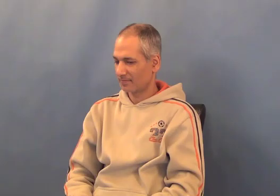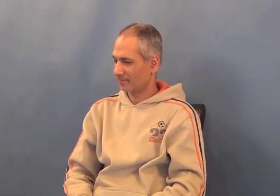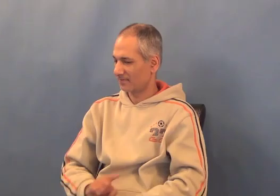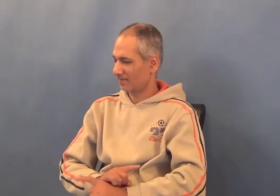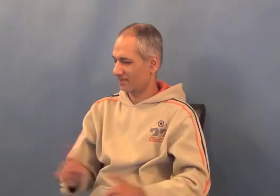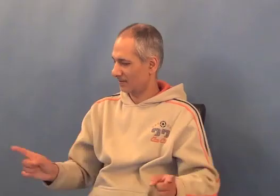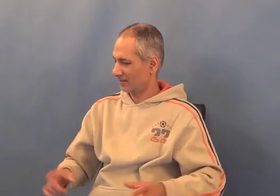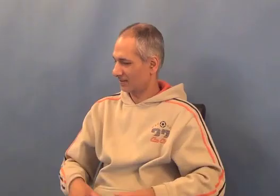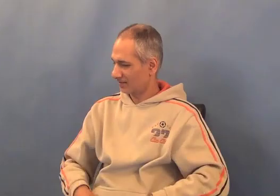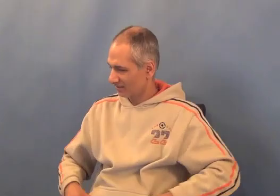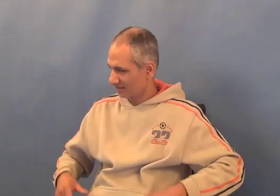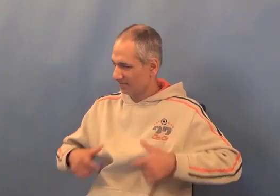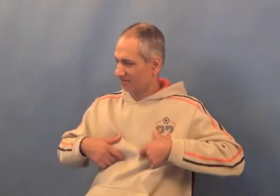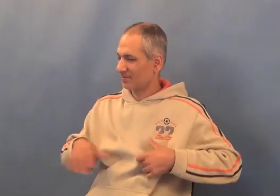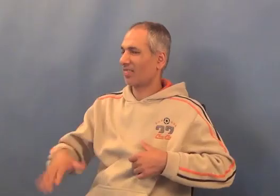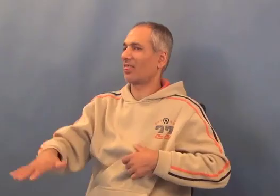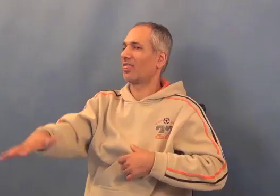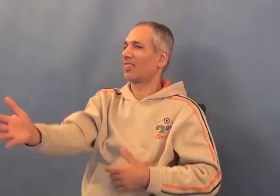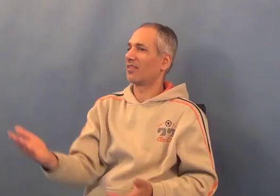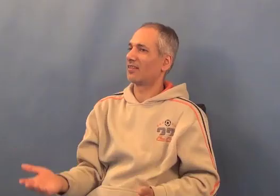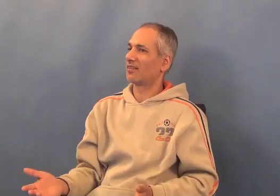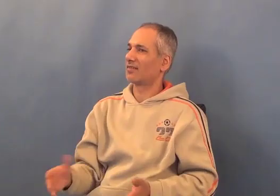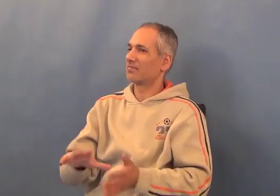Nie wolno chodzić w stroju kąpielowym po mieście.